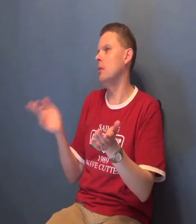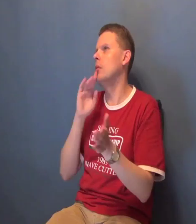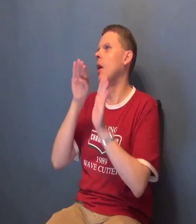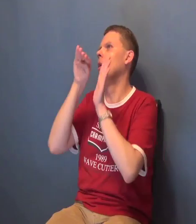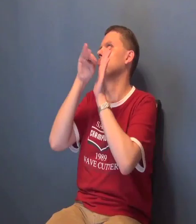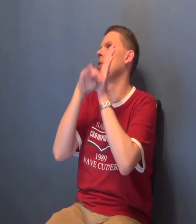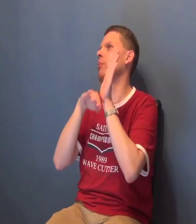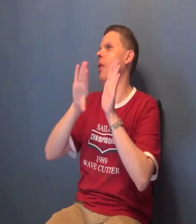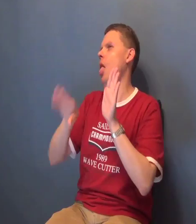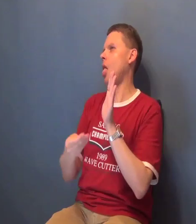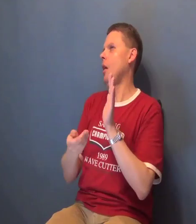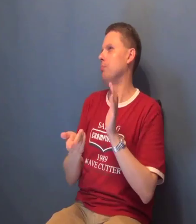Tak to jest z tymi dziwnymi przepisami.